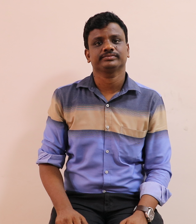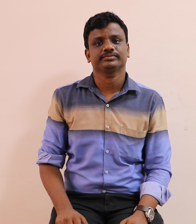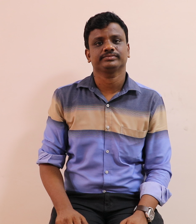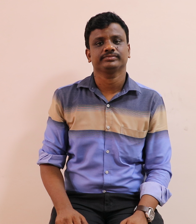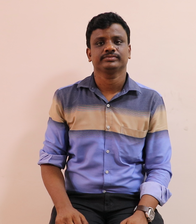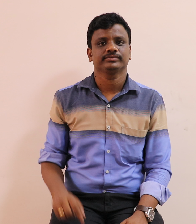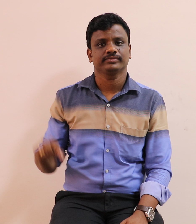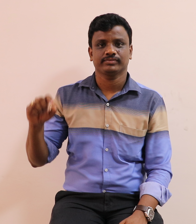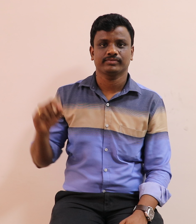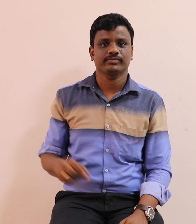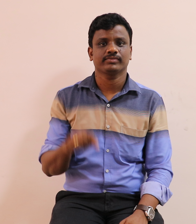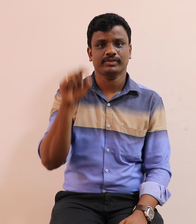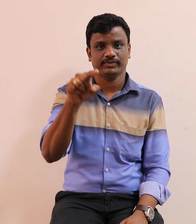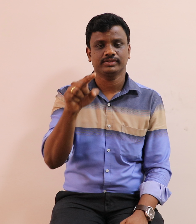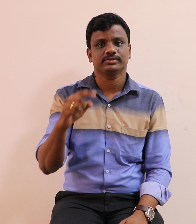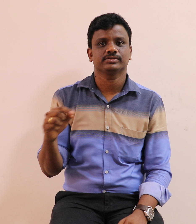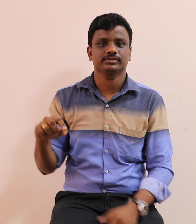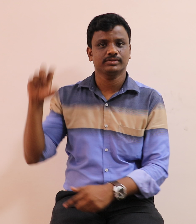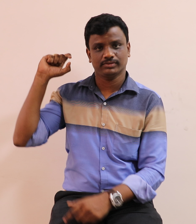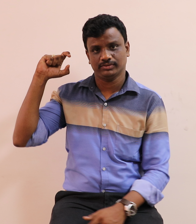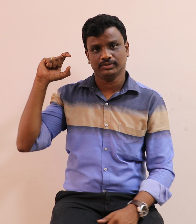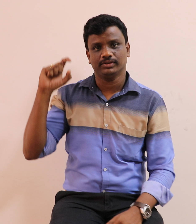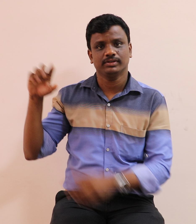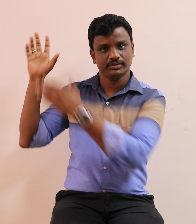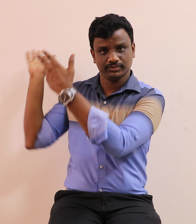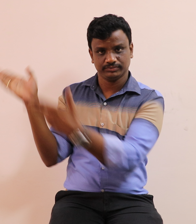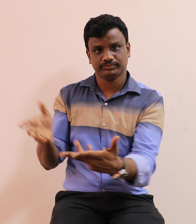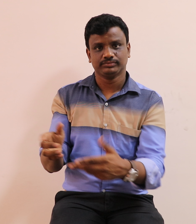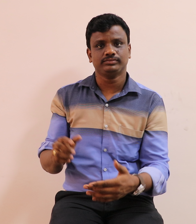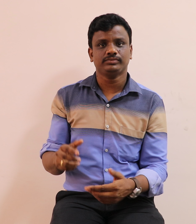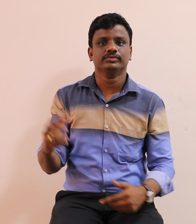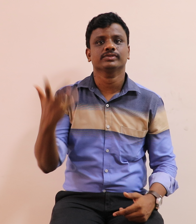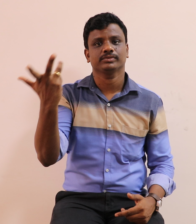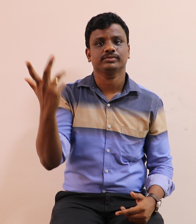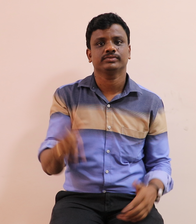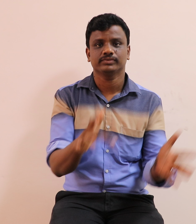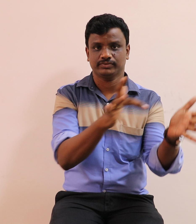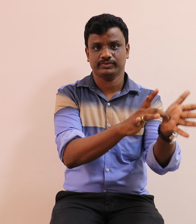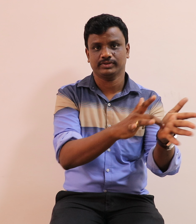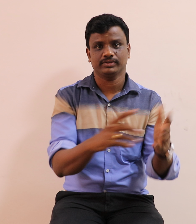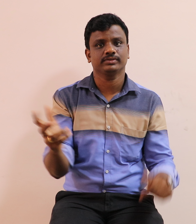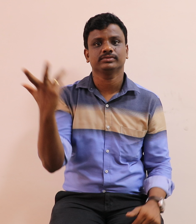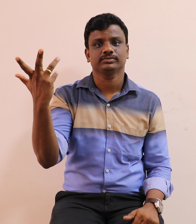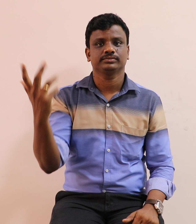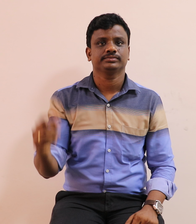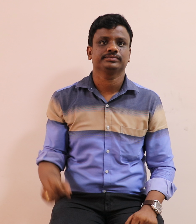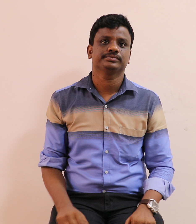which collegeschool are you from